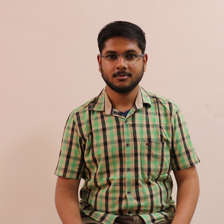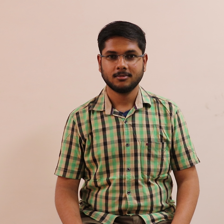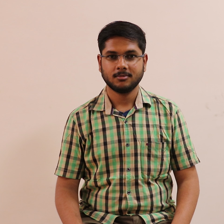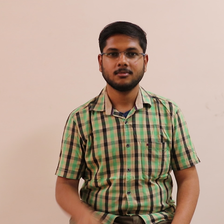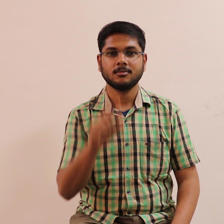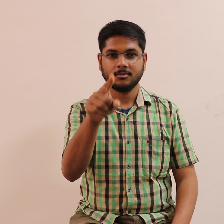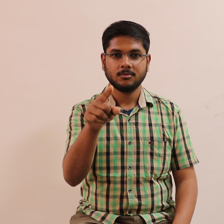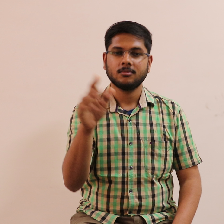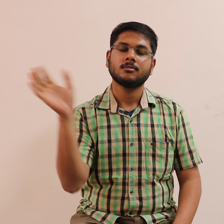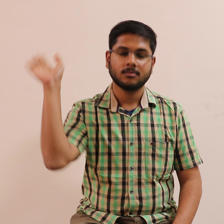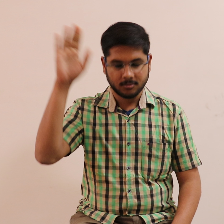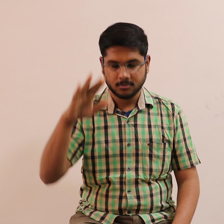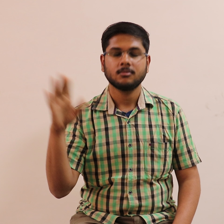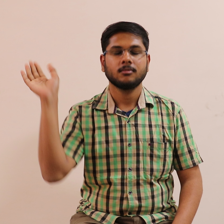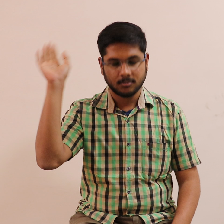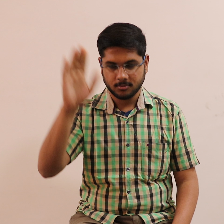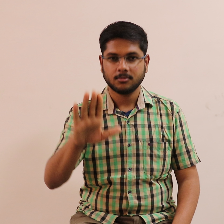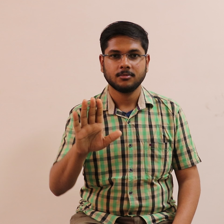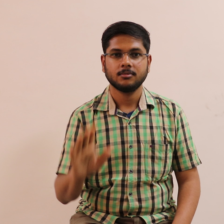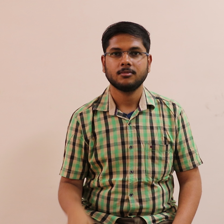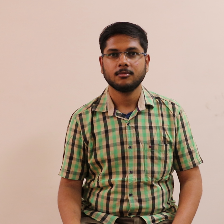he is on the way